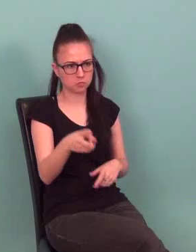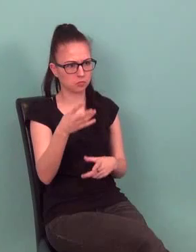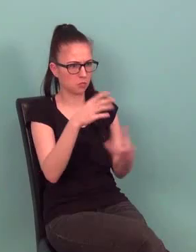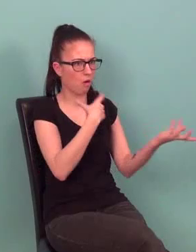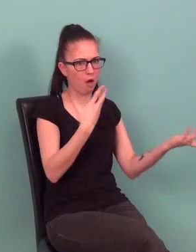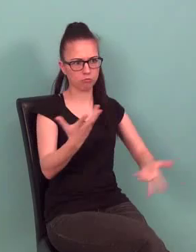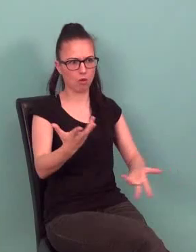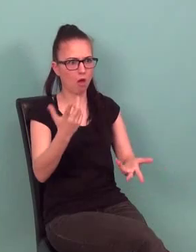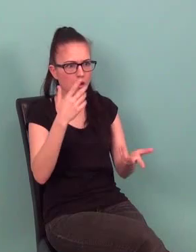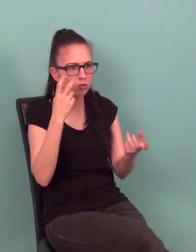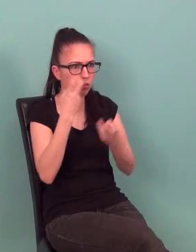Zastanawia się, gdzie jest żaba, szuka jej.